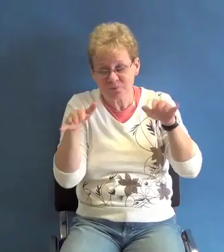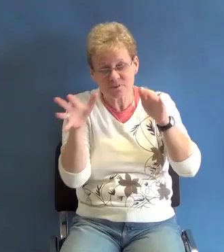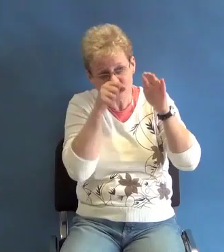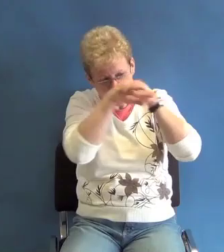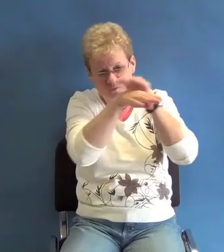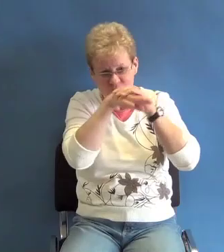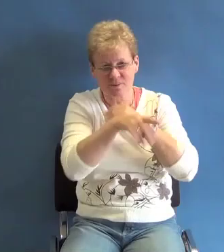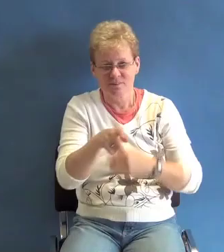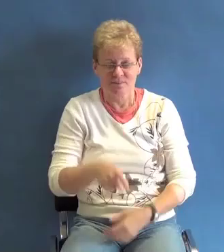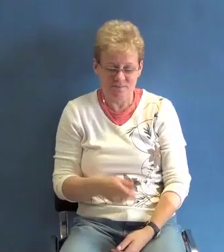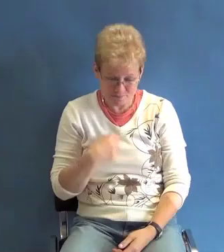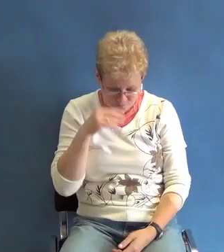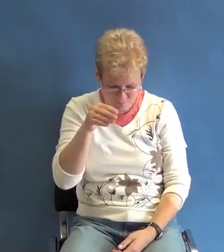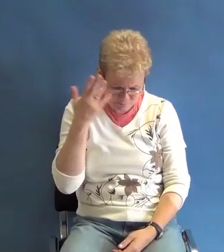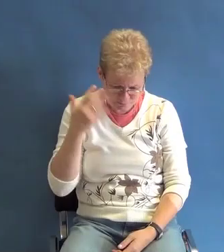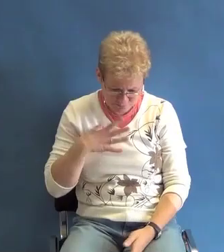Mówiłam, że ptaszek chowa je do domku.